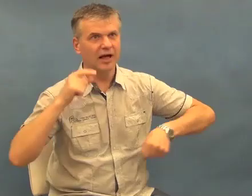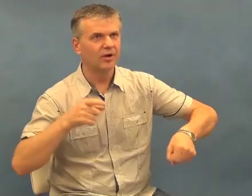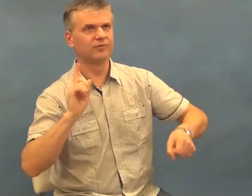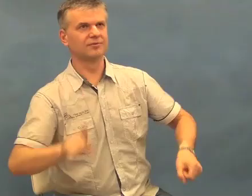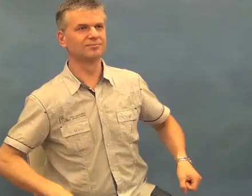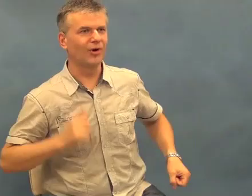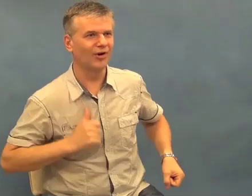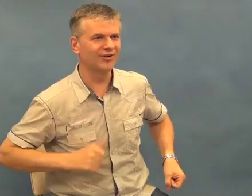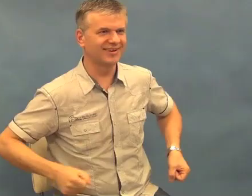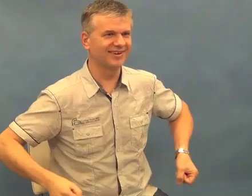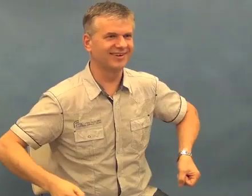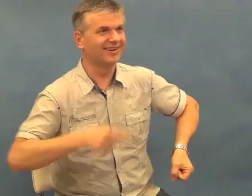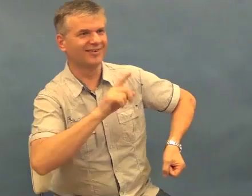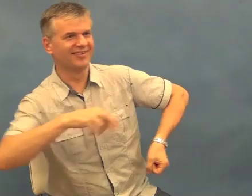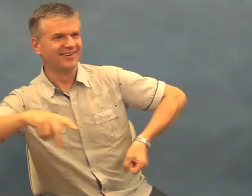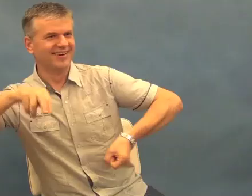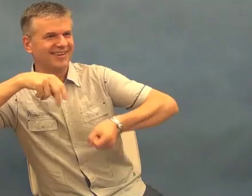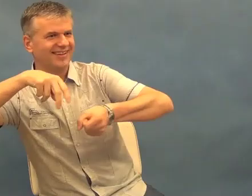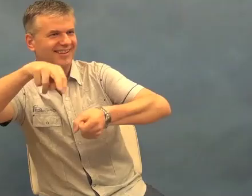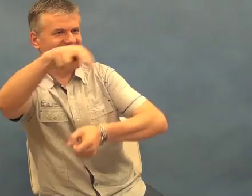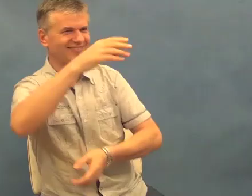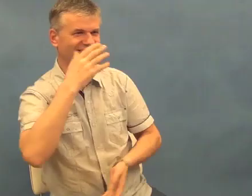Uwaga, trzeba spokojnie iść i nie machać niczym.